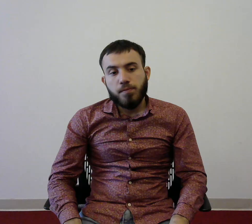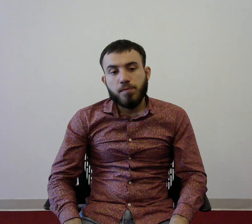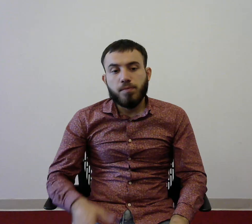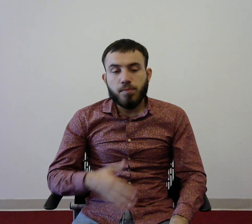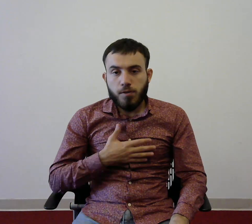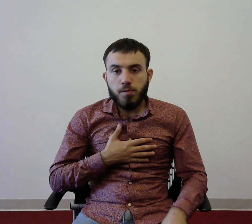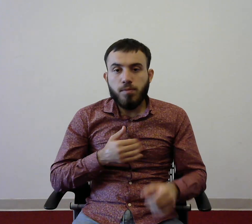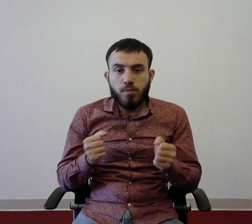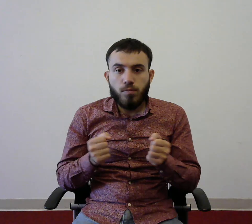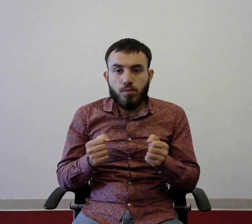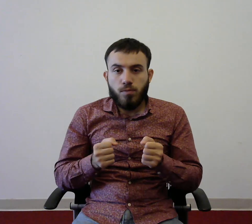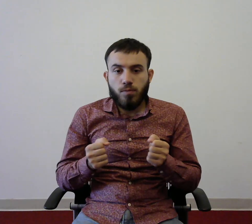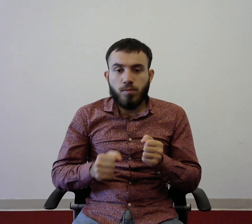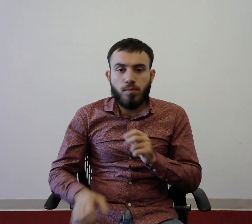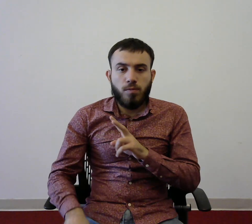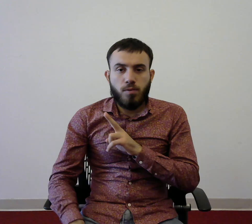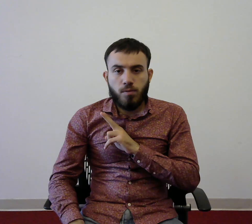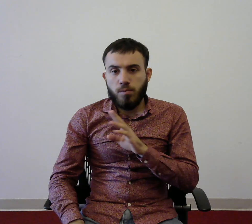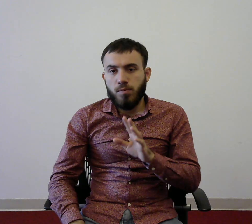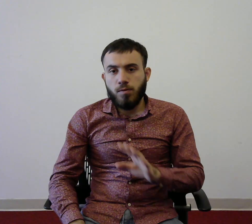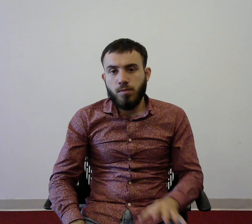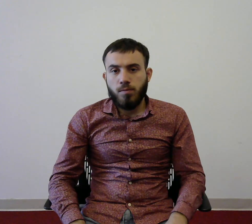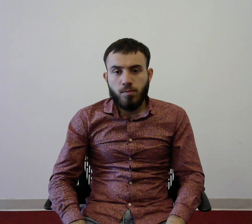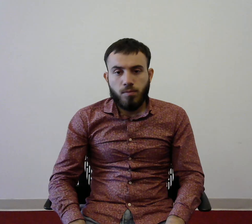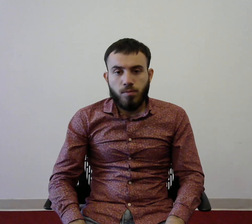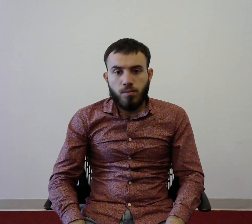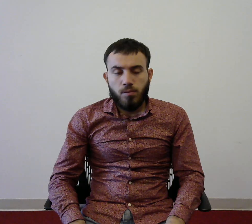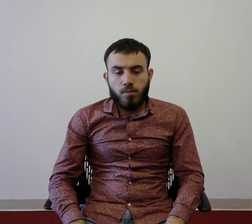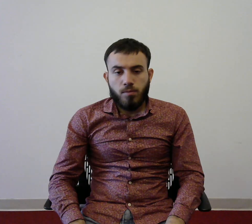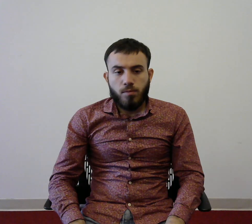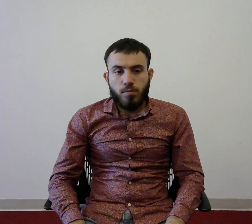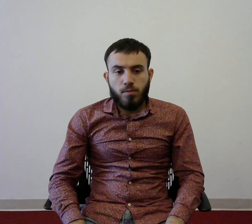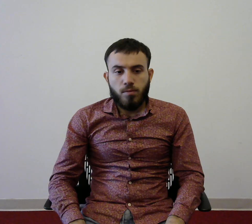Mən qışı sevmirəm